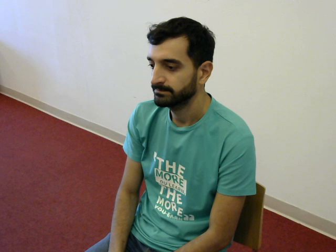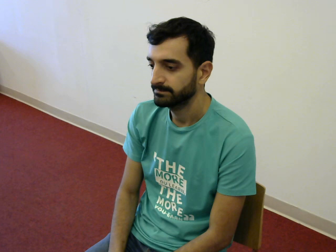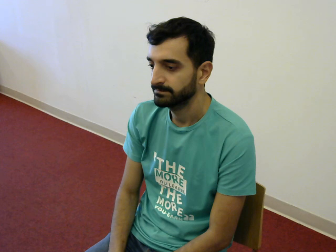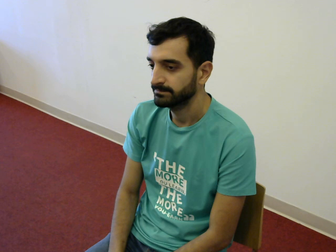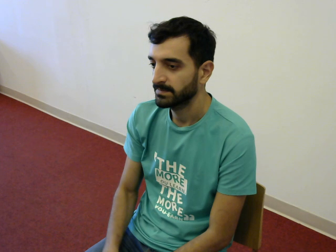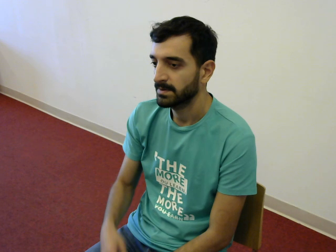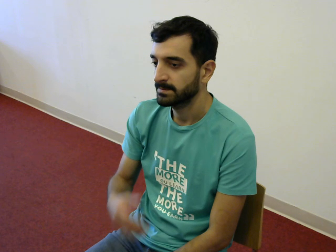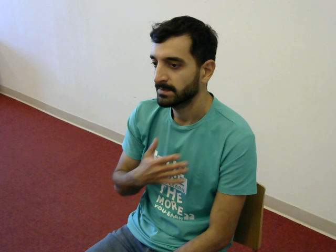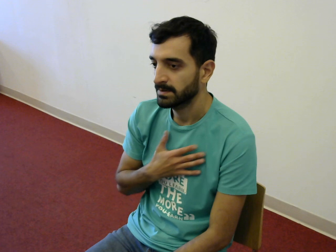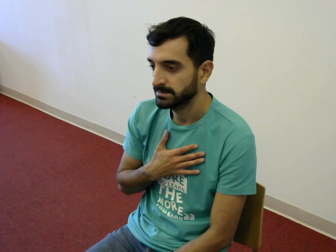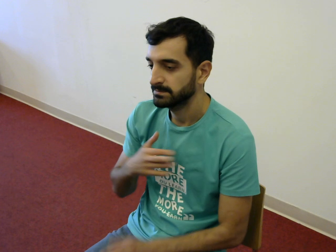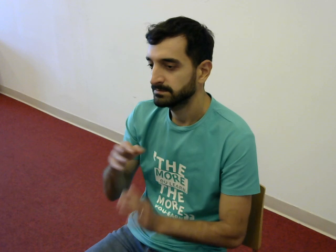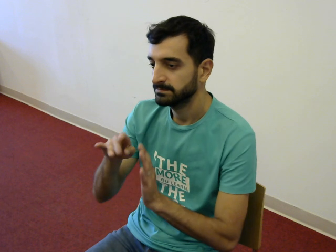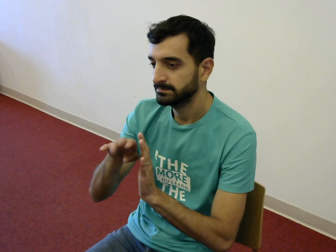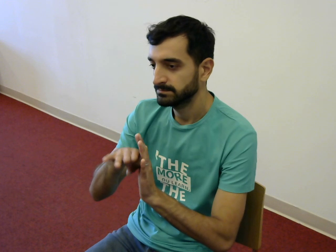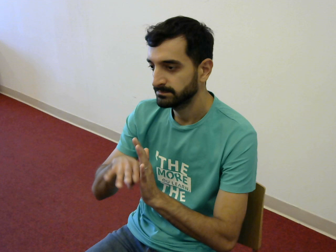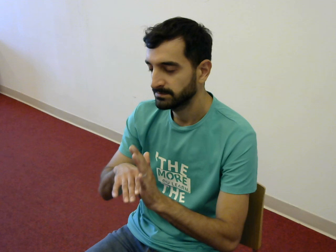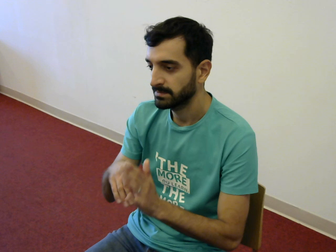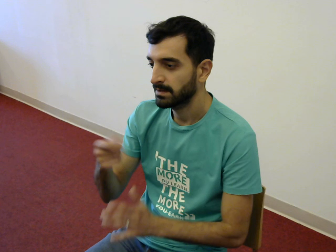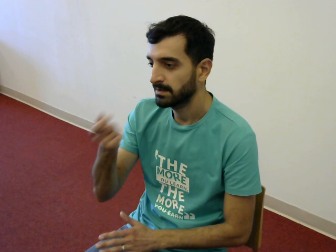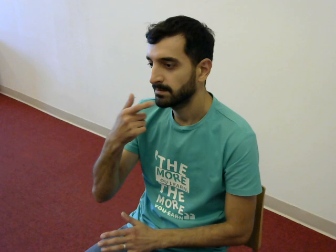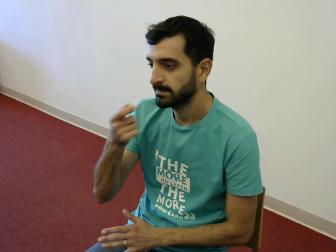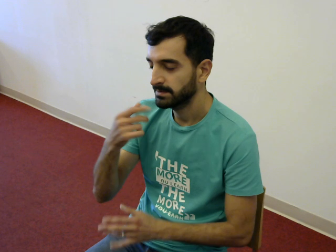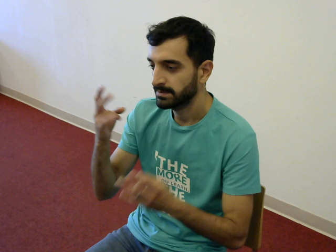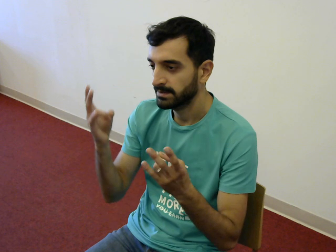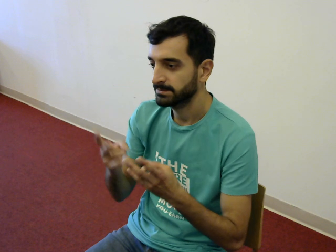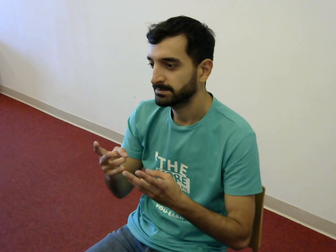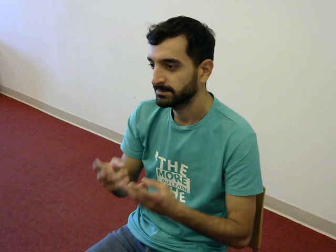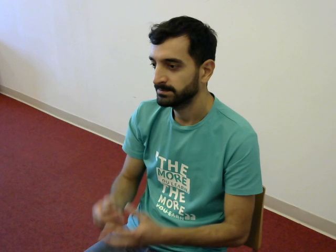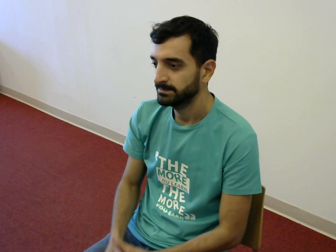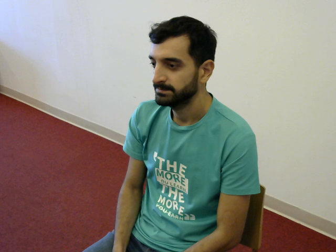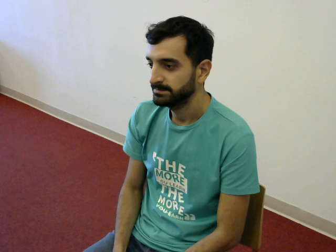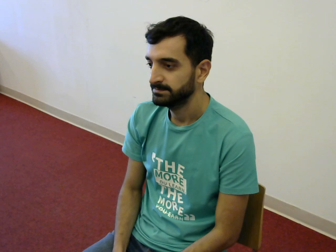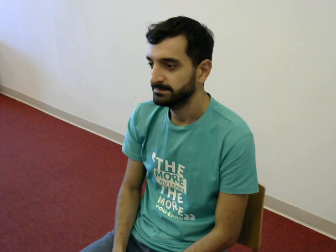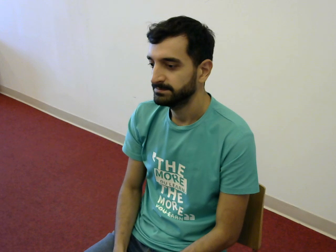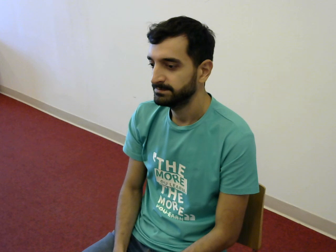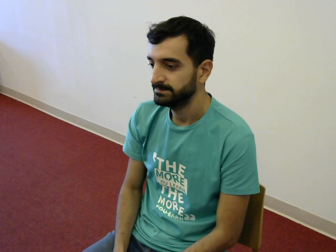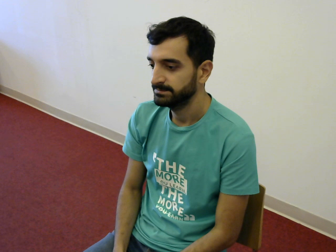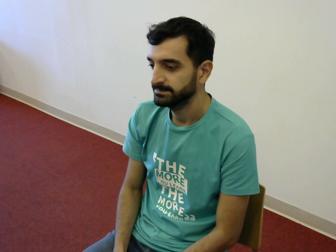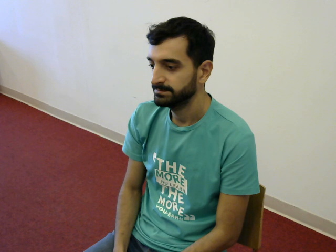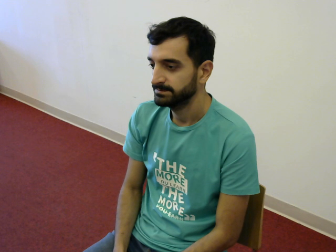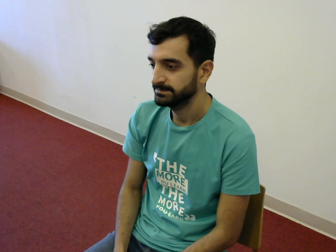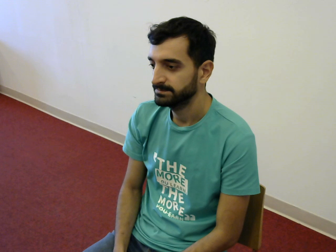Mənə siyahıdakı dərmanlar lazımdır